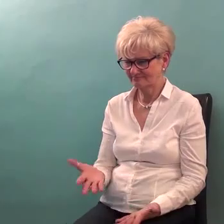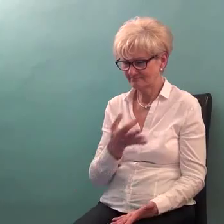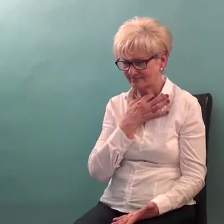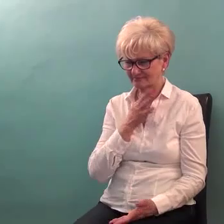Ciasno.